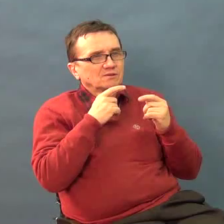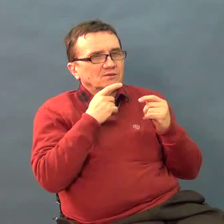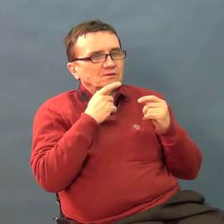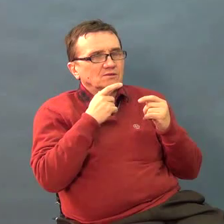Nie.